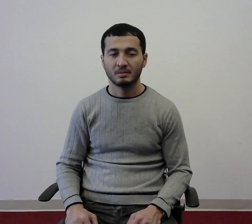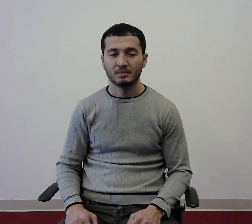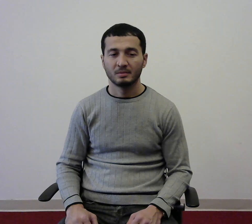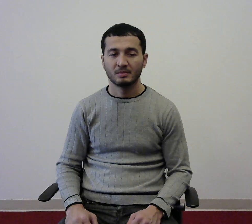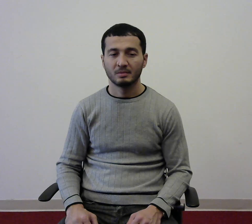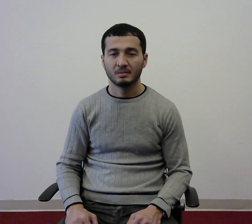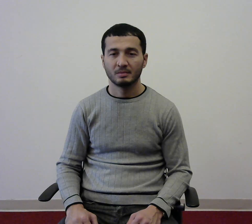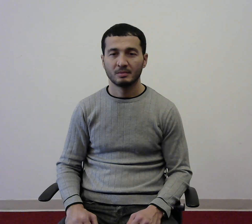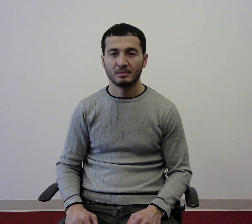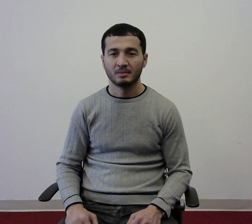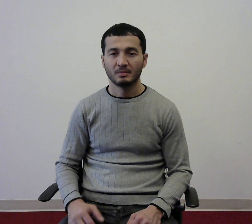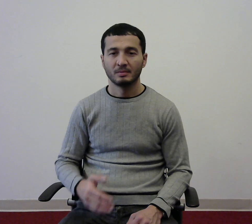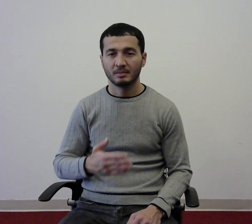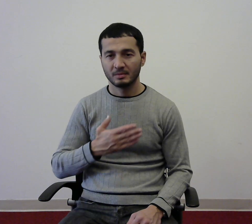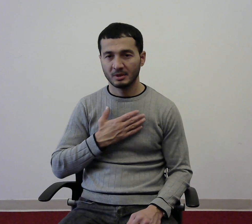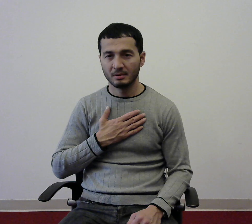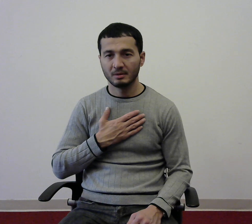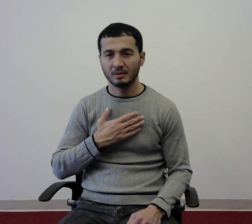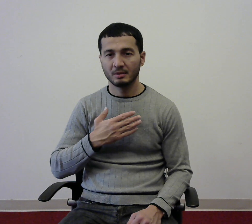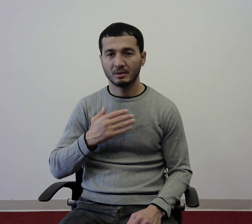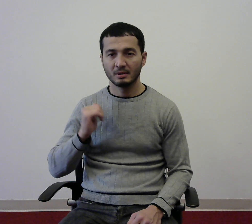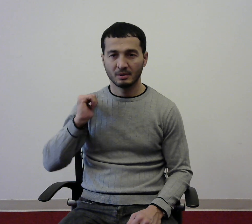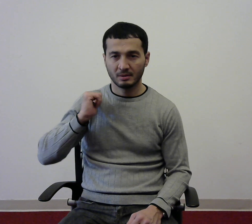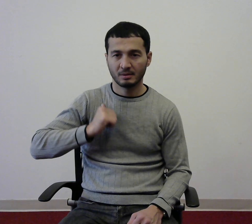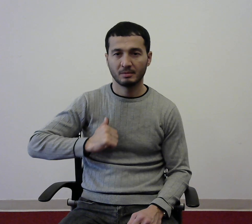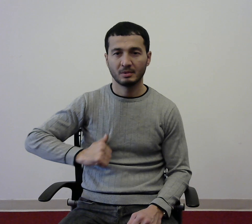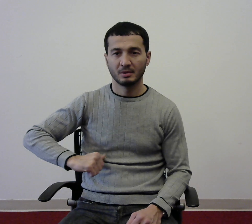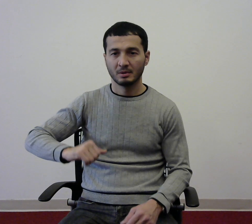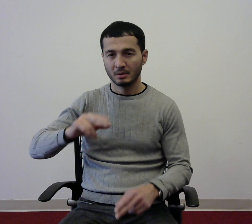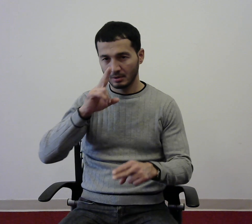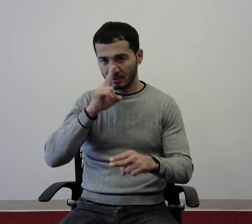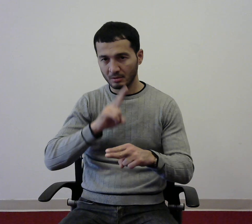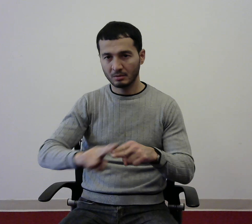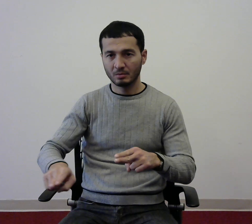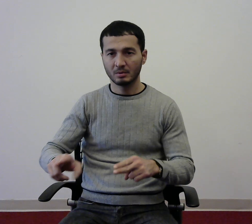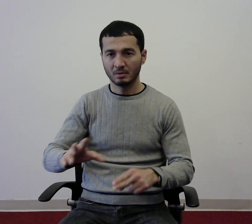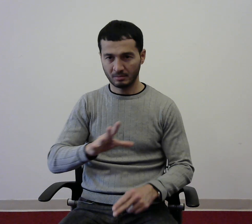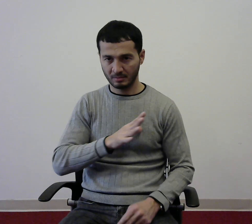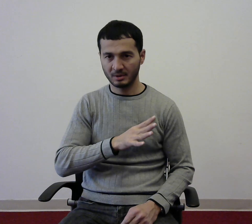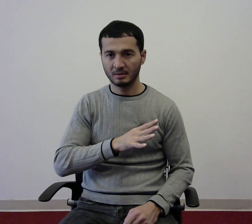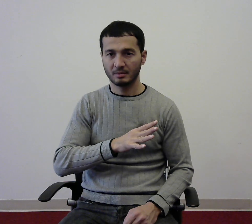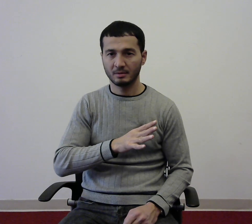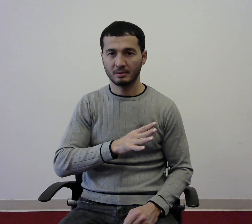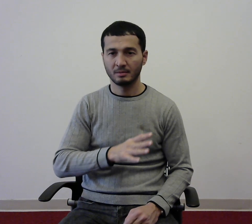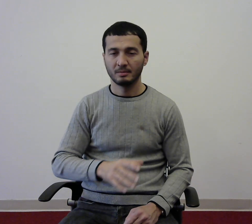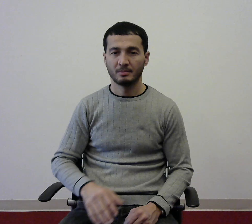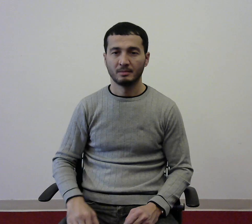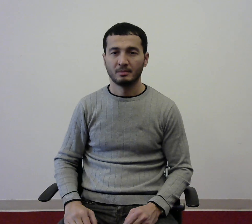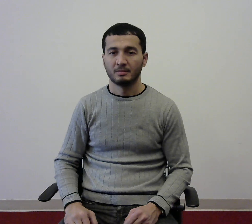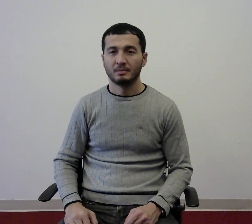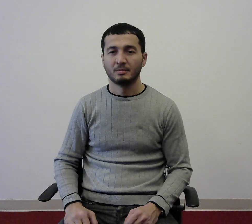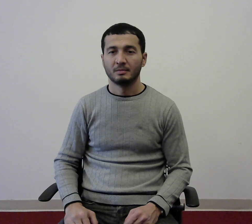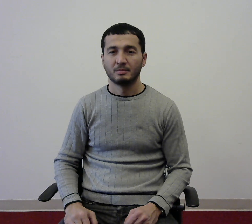Mən çantamı itirmişəm